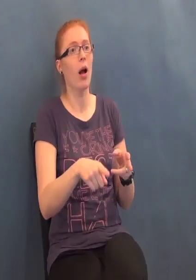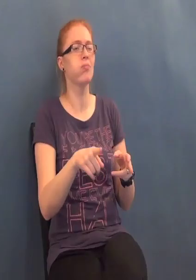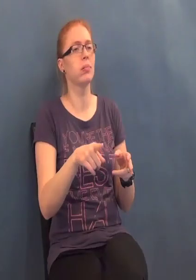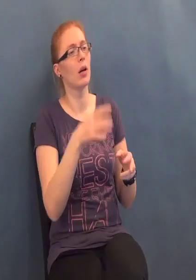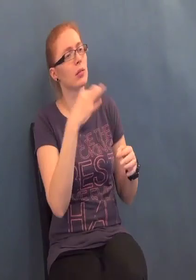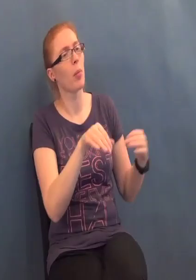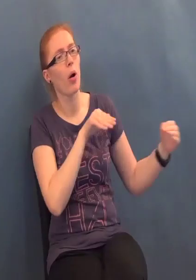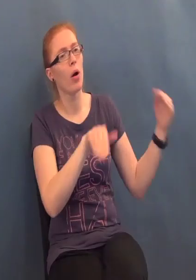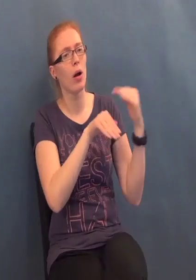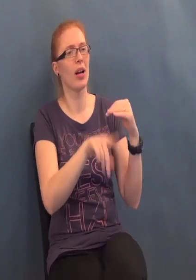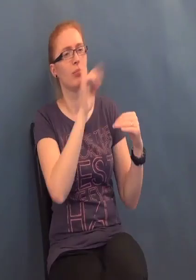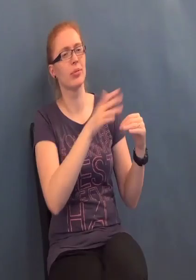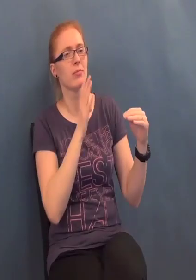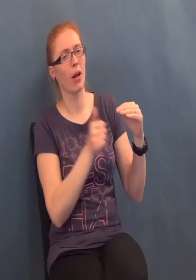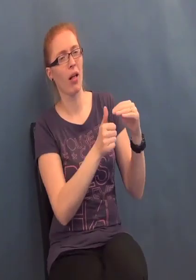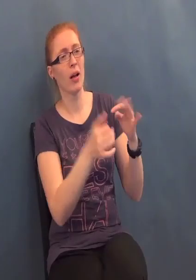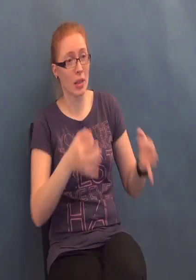A on ma to w nosie i chce przejść, omijając nadjeżdżające samochody.